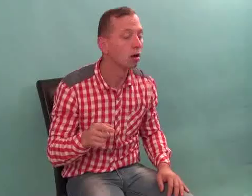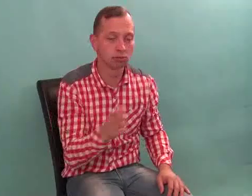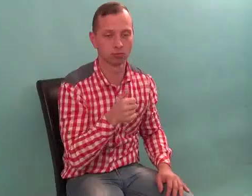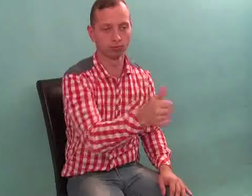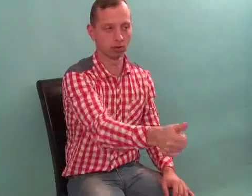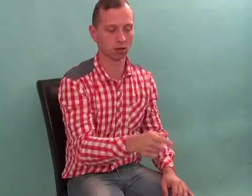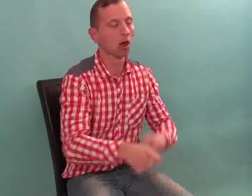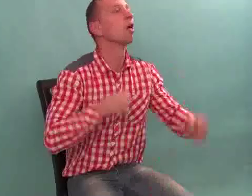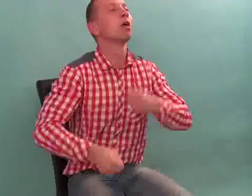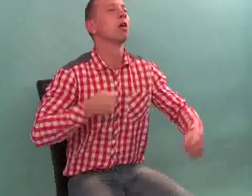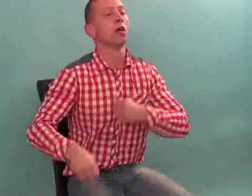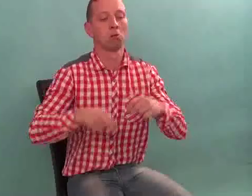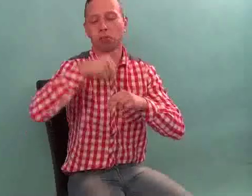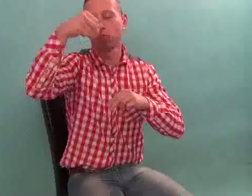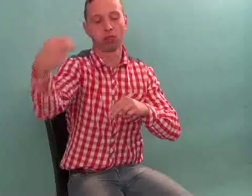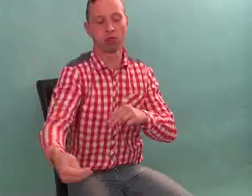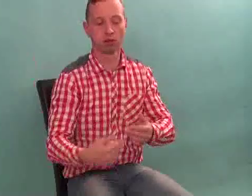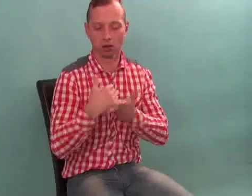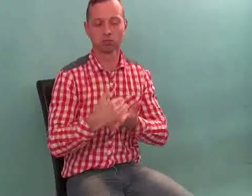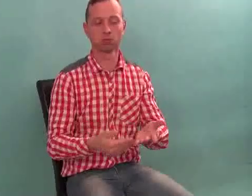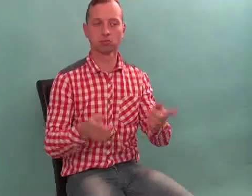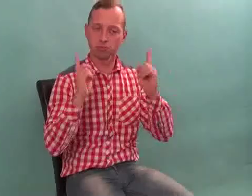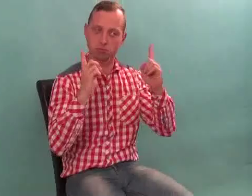Ktoś biega bez świadomości i może spowodować wypadek, a znak nam pomaga, przypomina, żeby uważać.